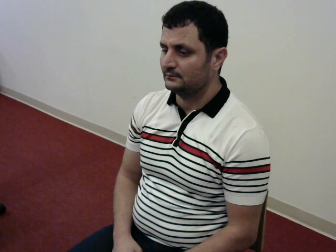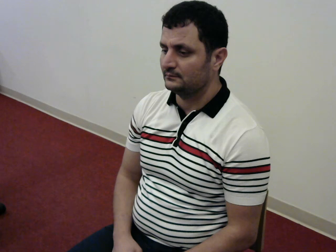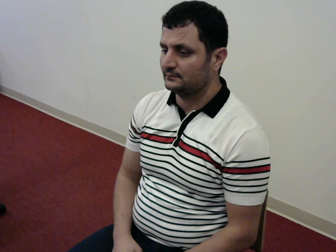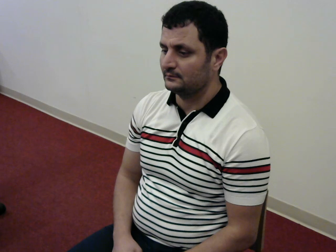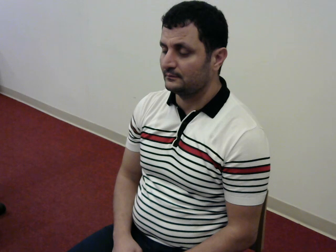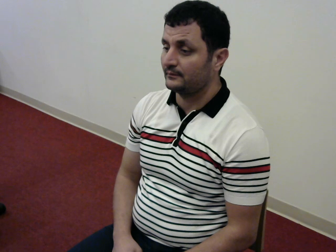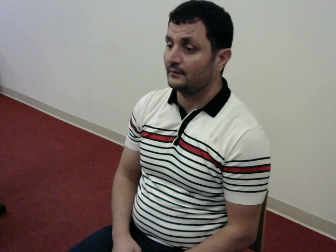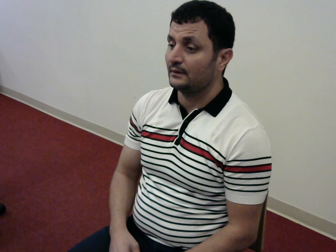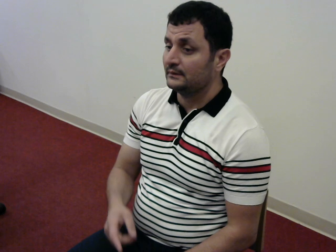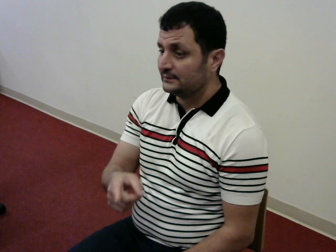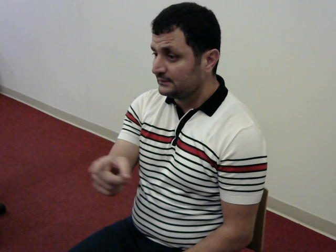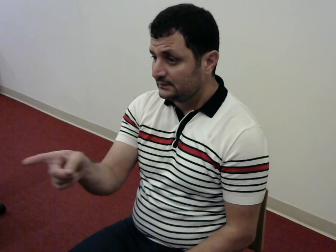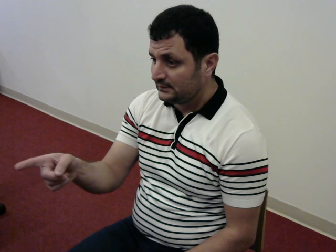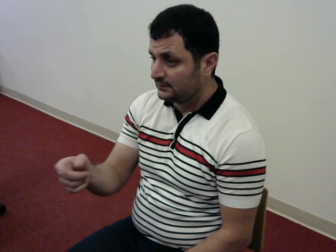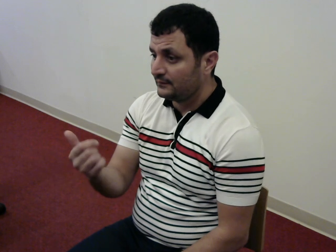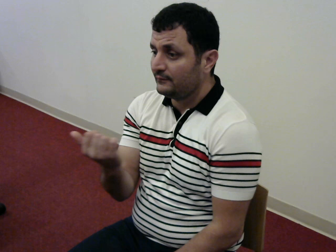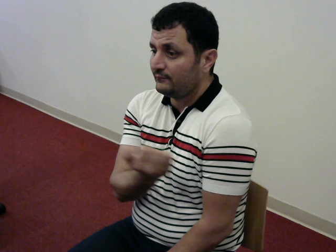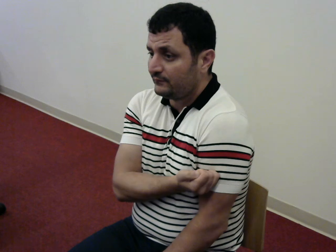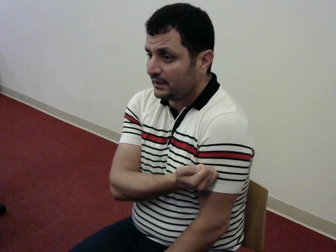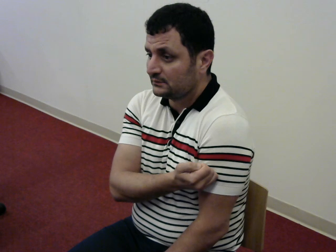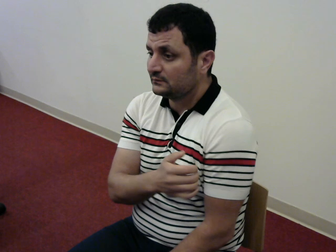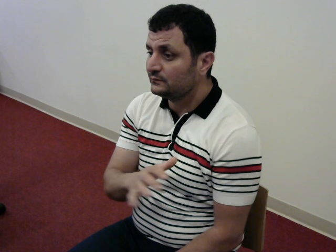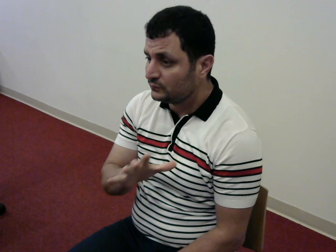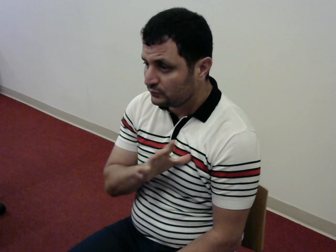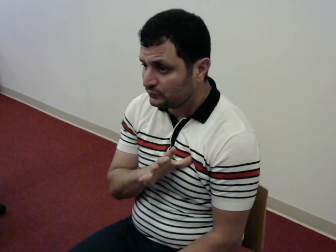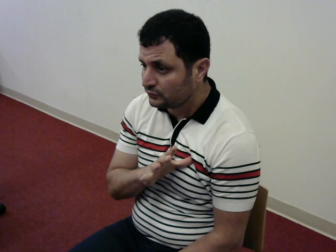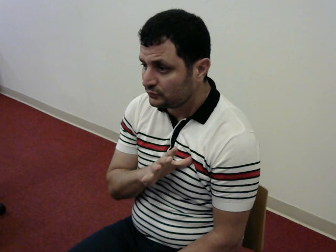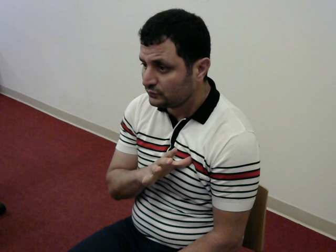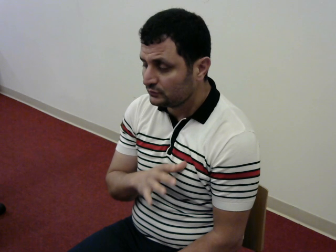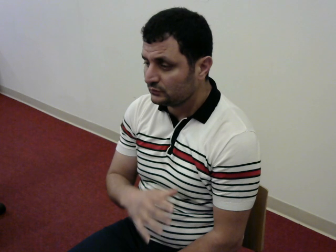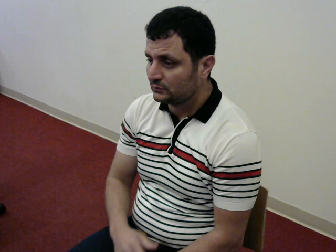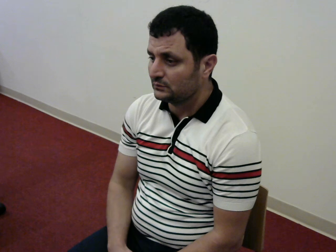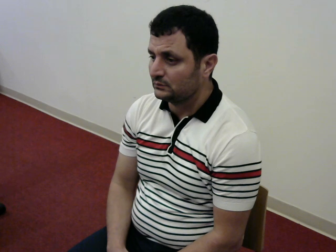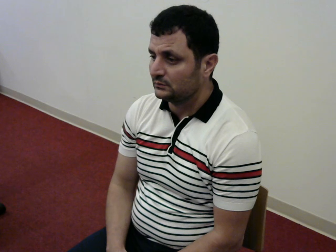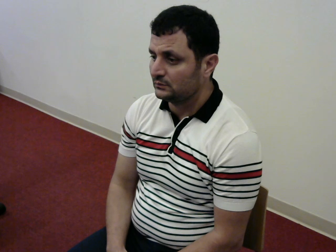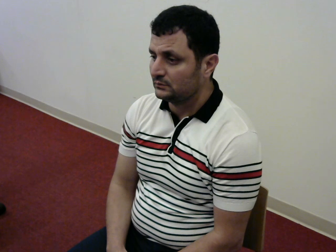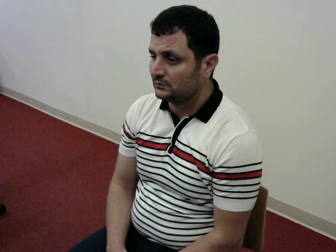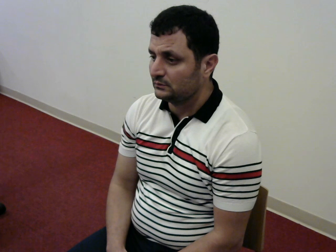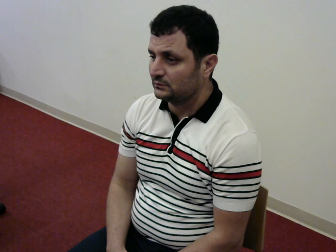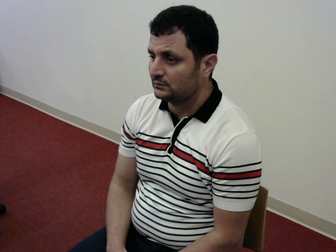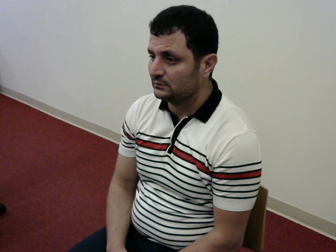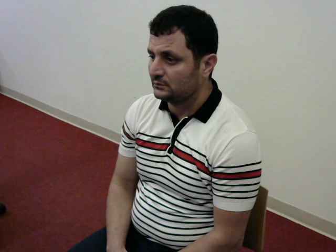Siz vaksin vurdurmusuzmu?